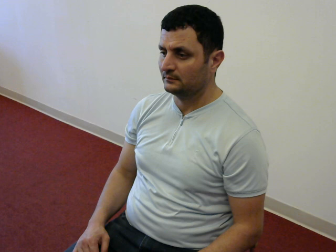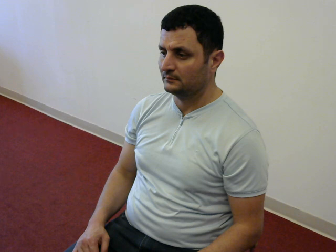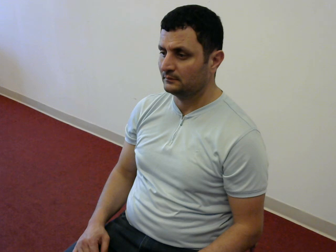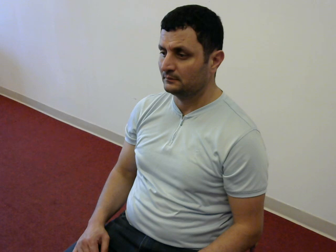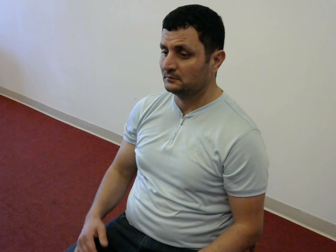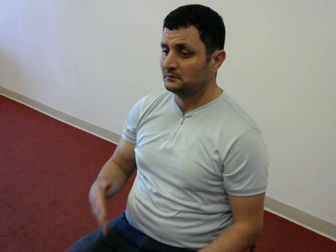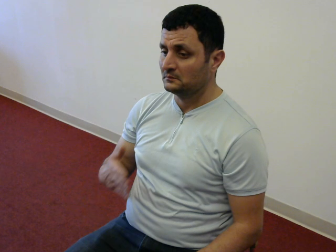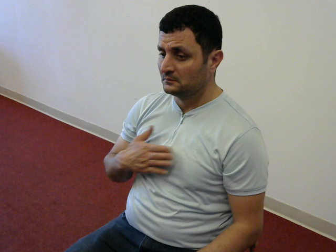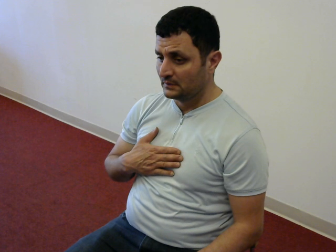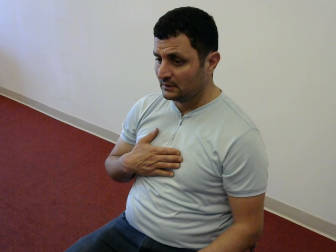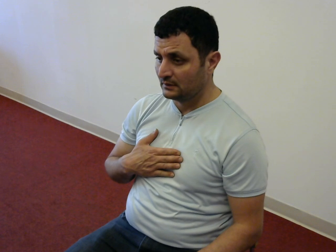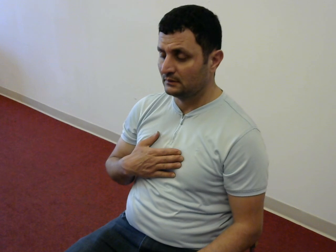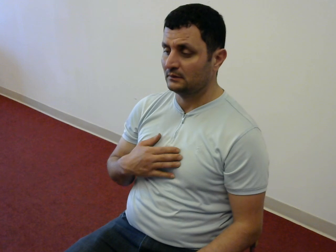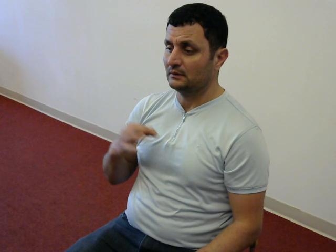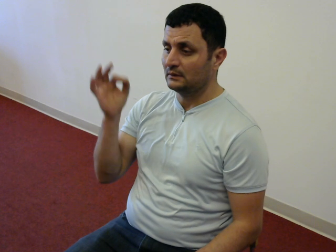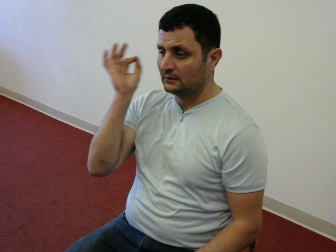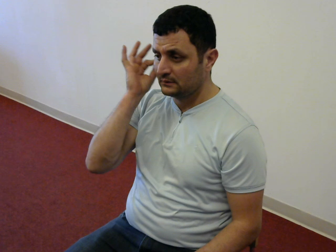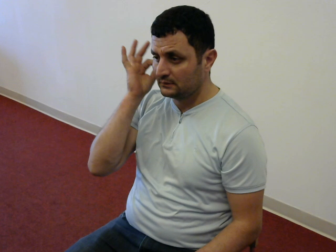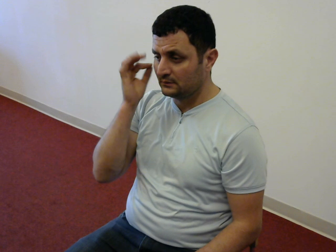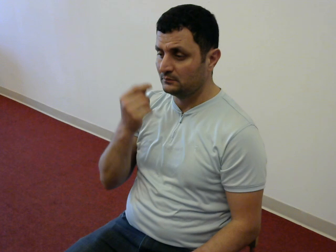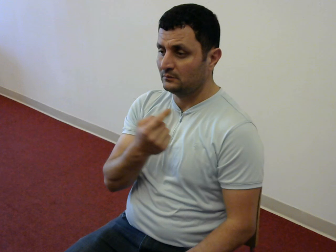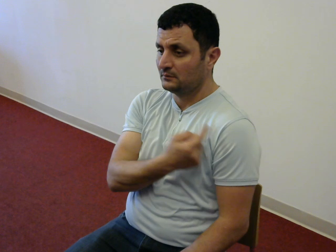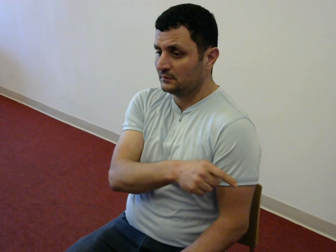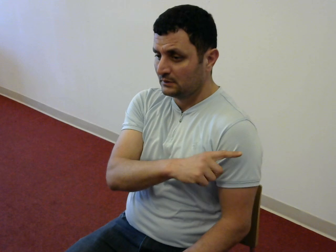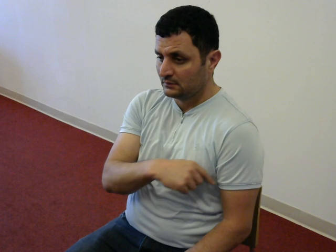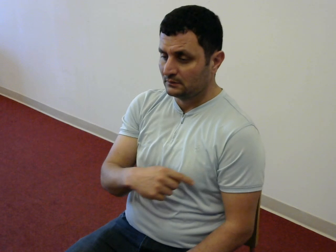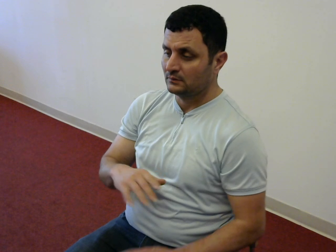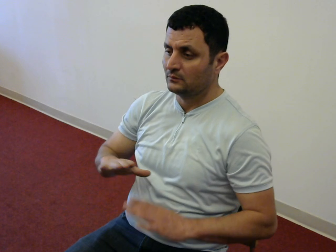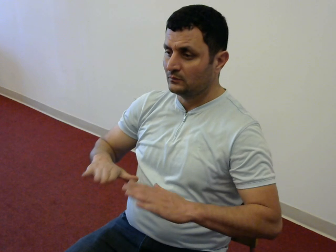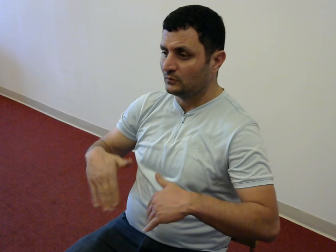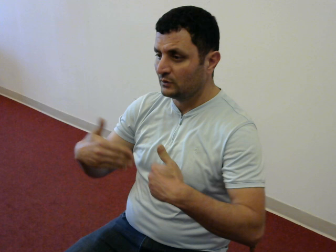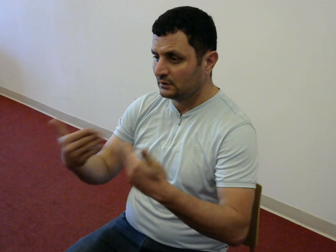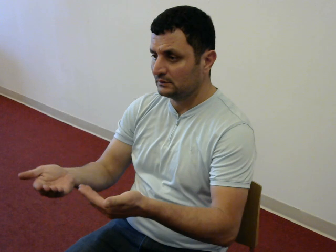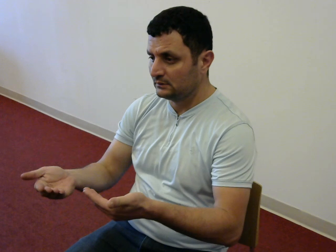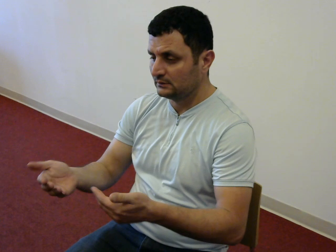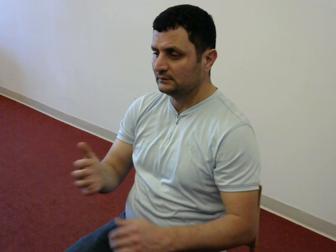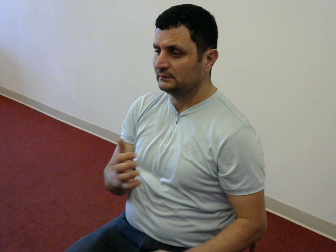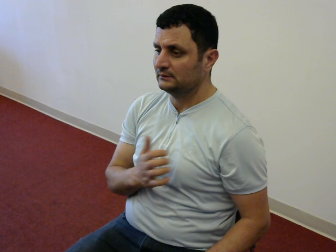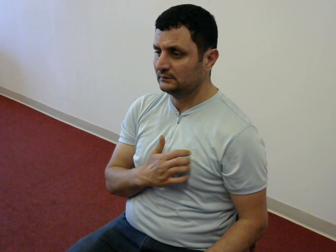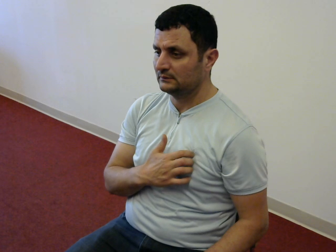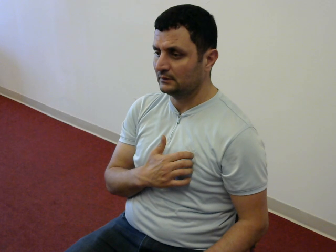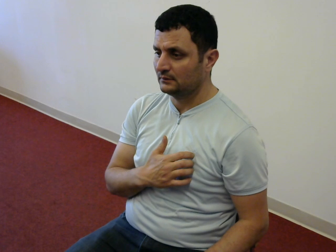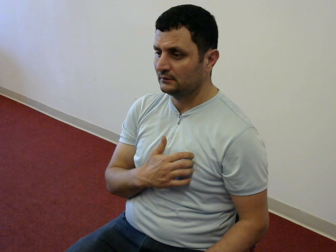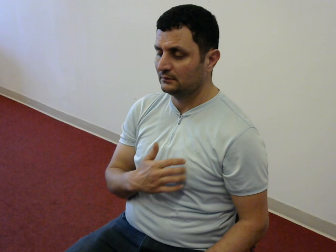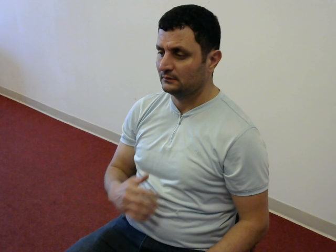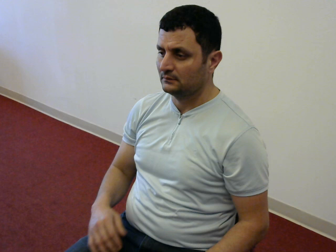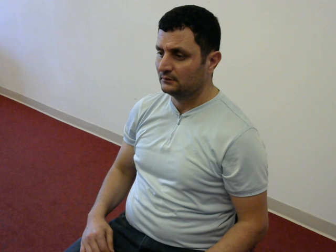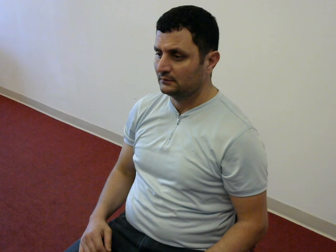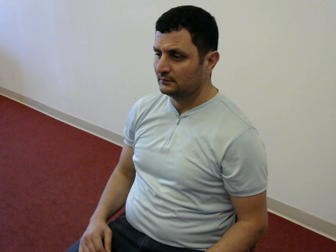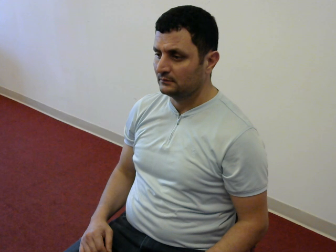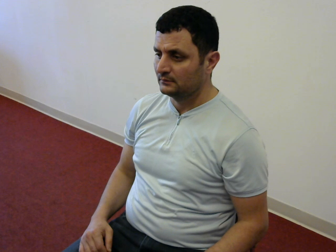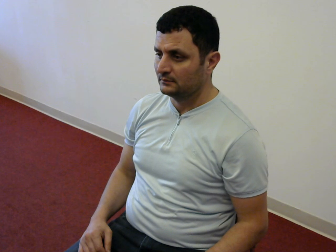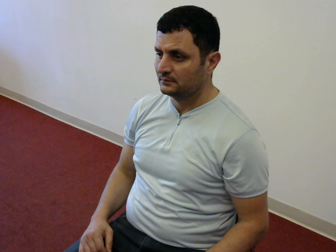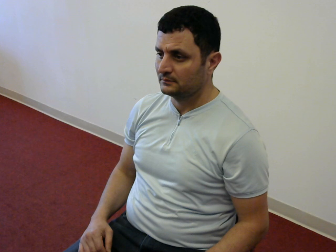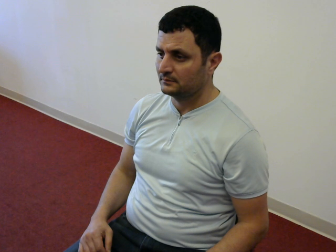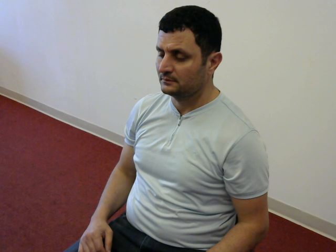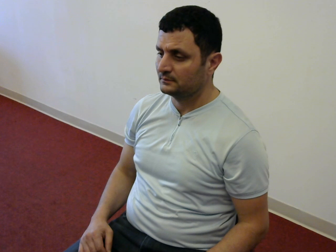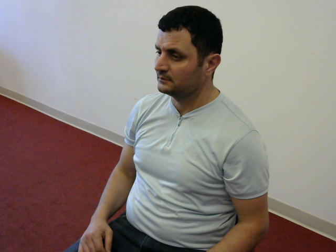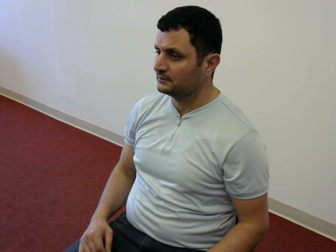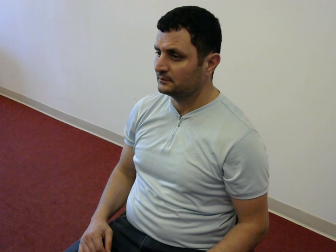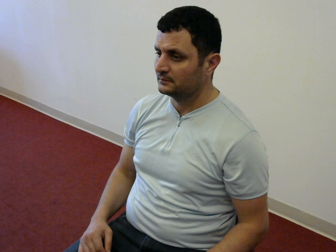Mən tibb məntəqəsinə müraciət etmək istərdim